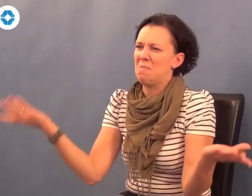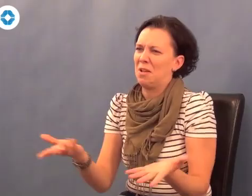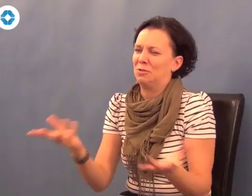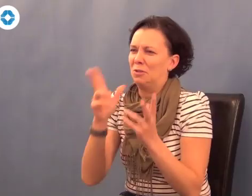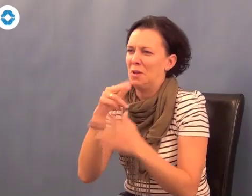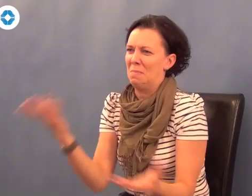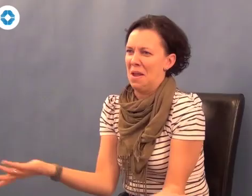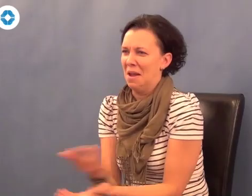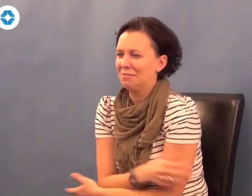Gdzie jest żaba?